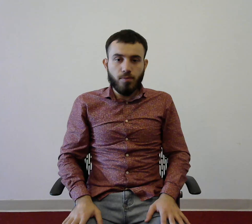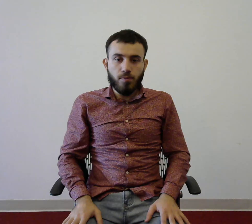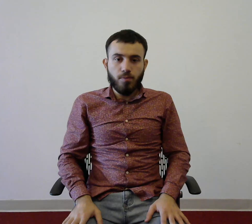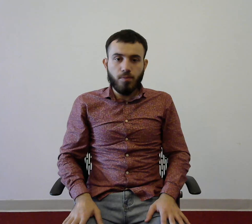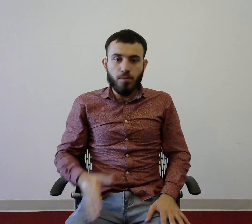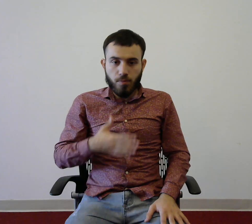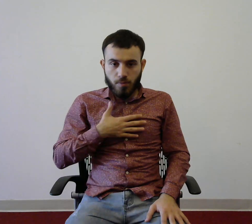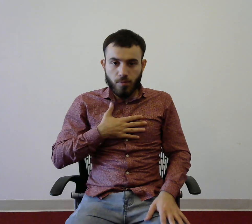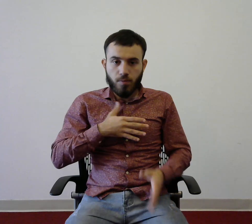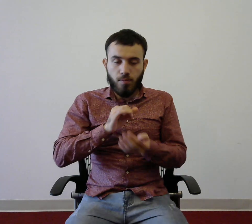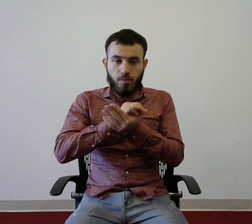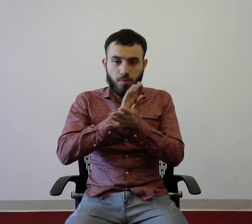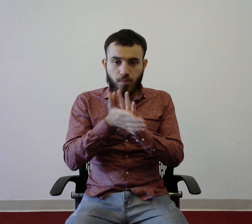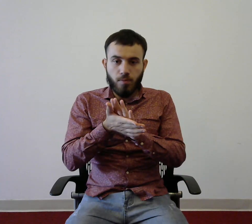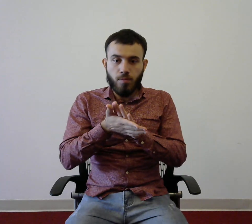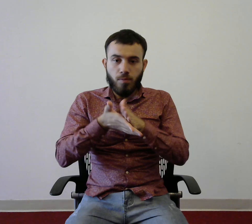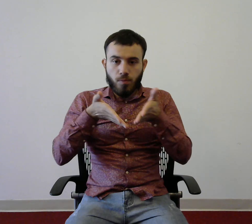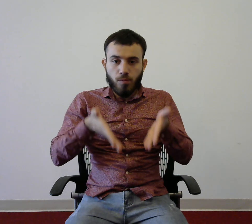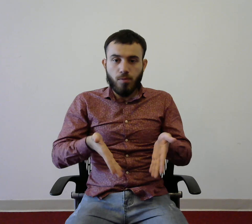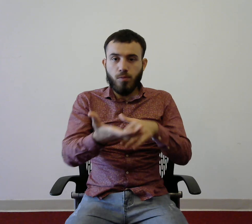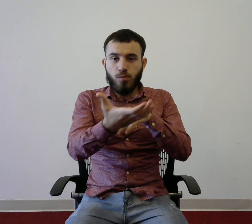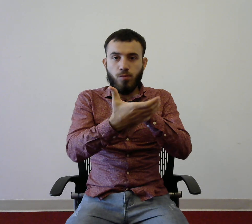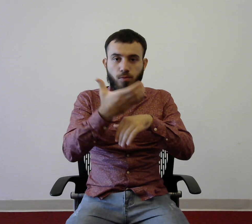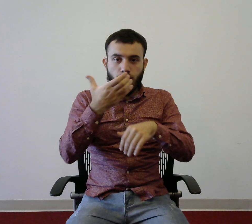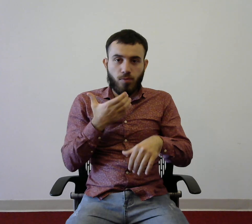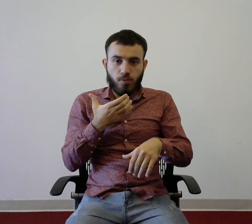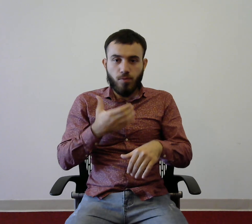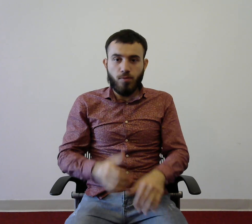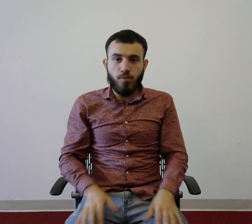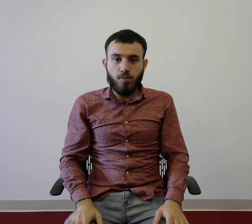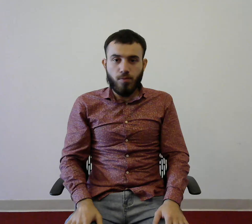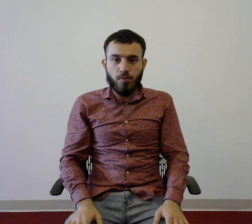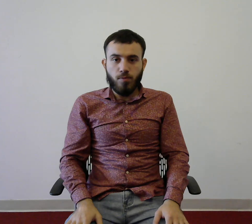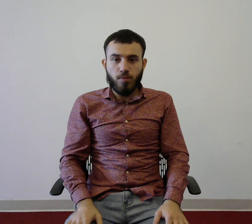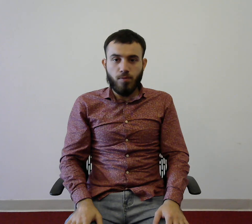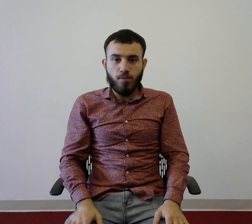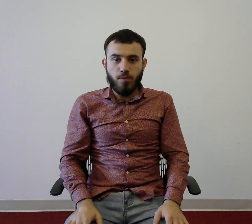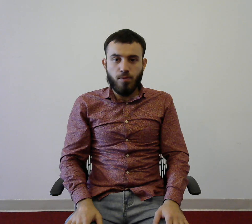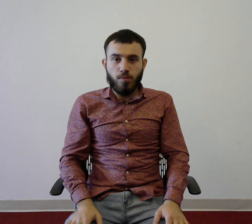Məni ASAN Xidmətdən bura göndəriblər